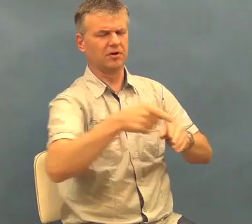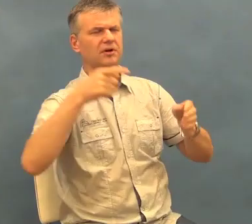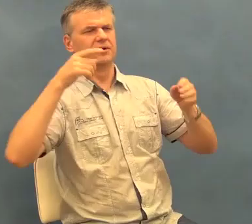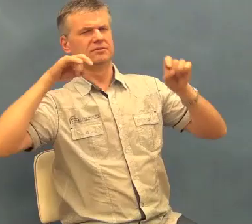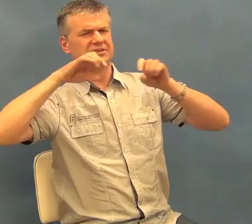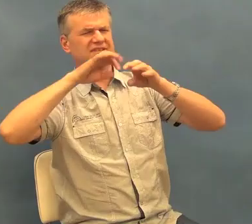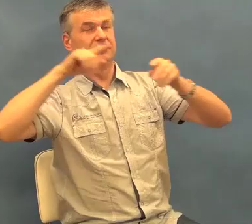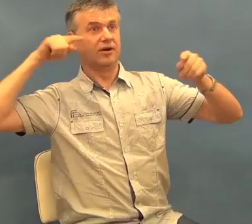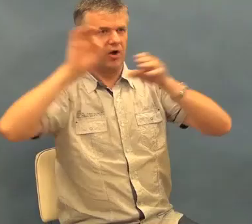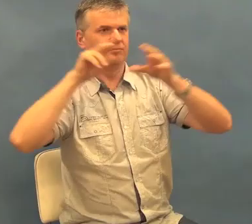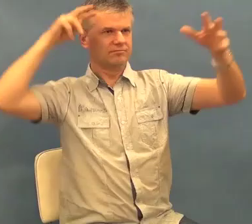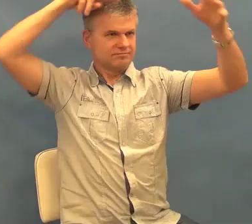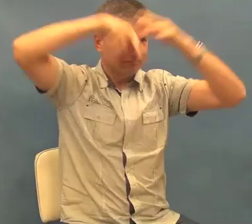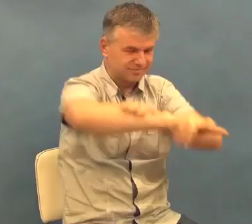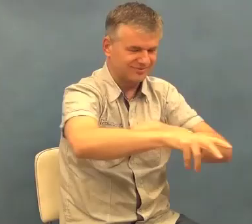Biegnie i akurat wpada w czerwone ubranie.